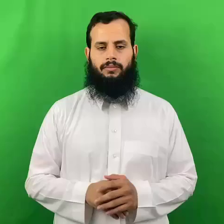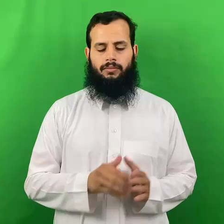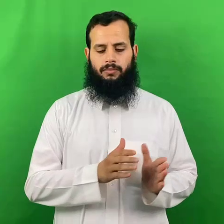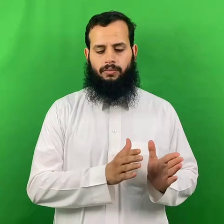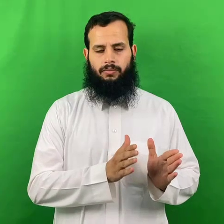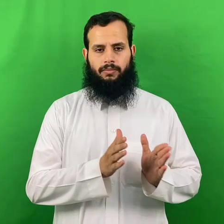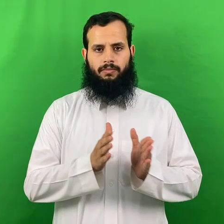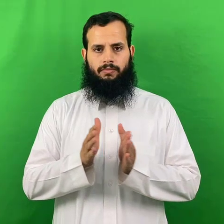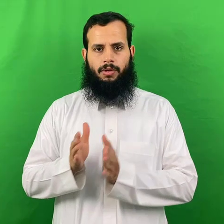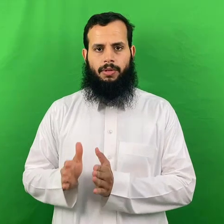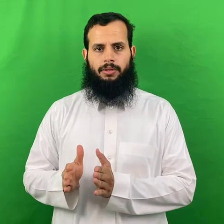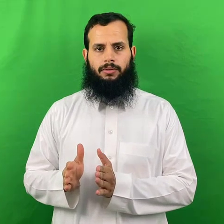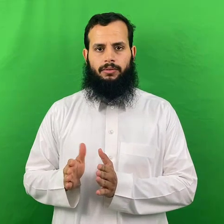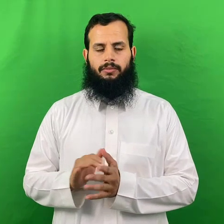أما بعد